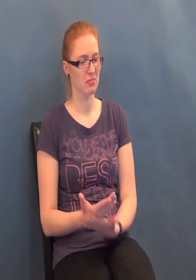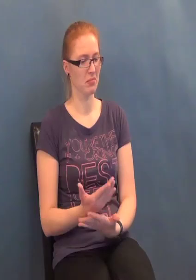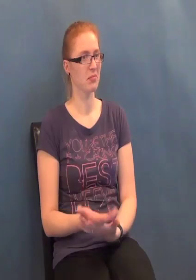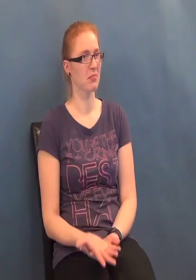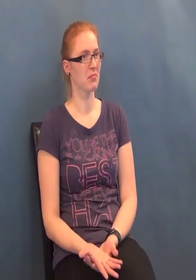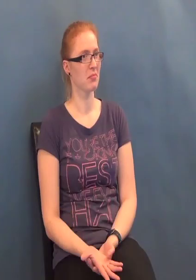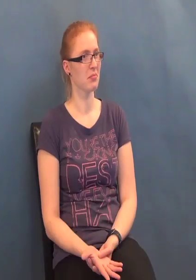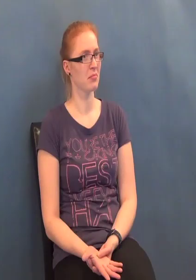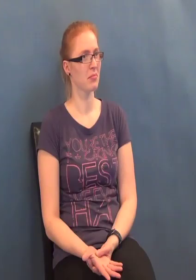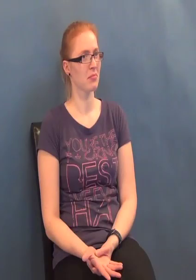Dlaczego?